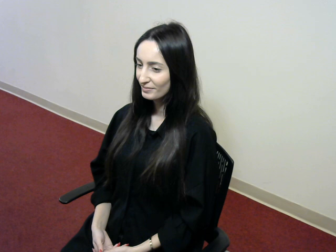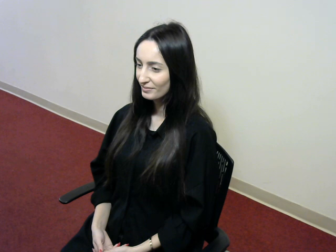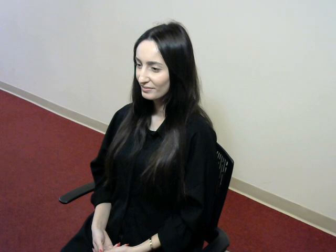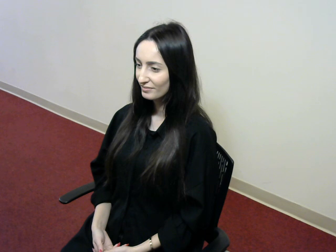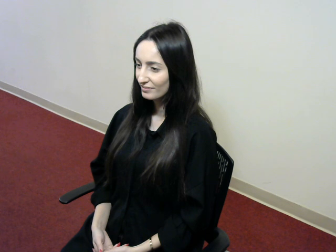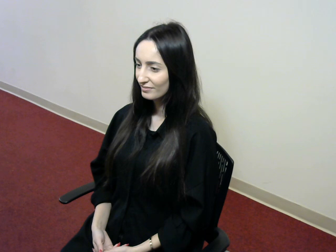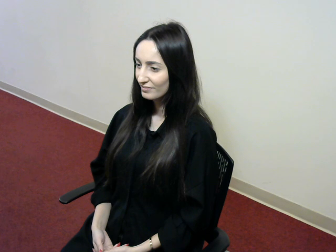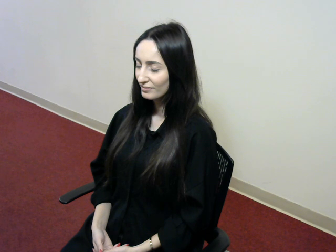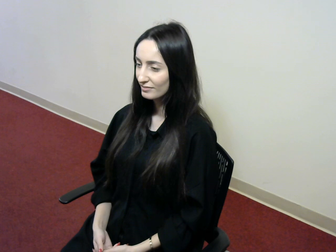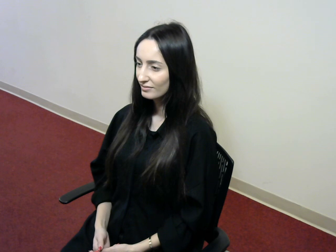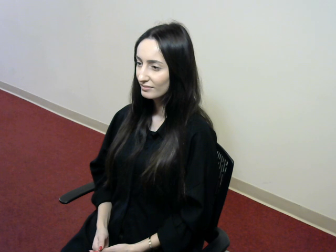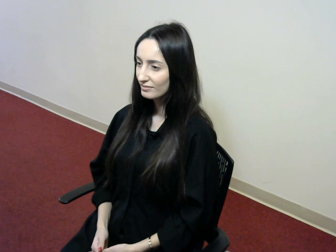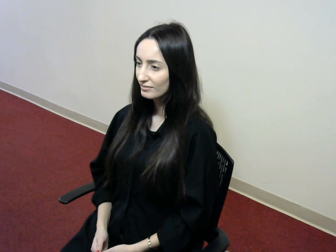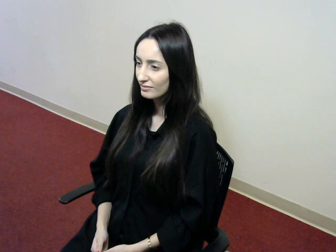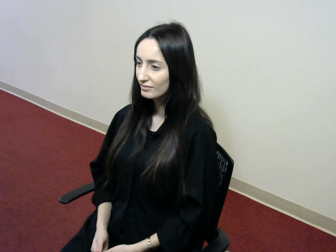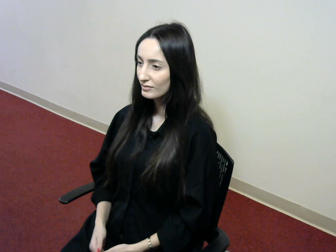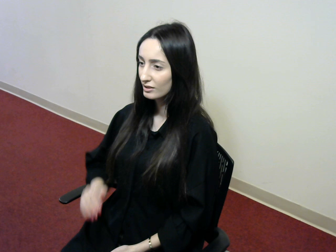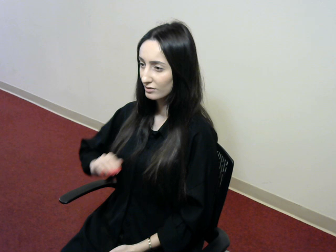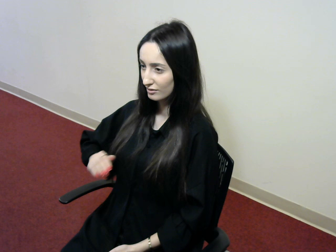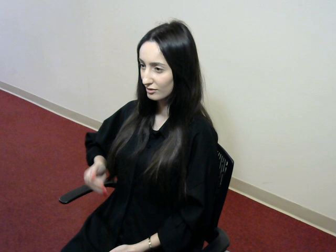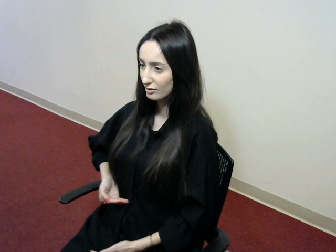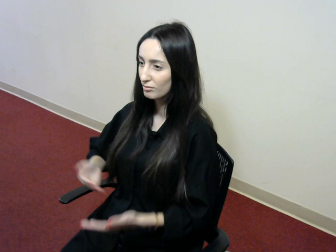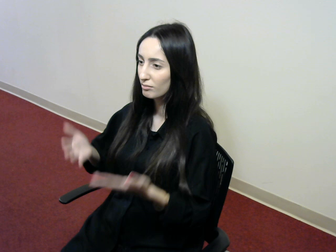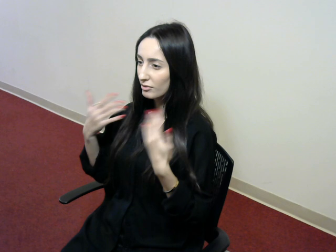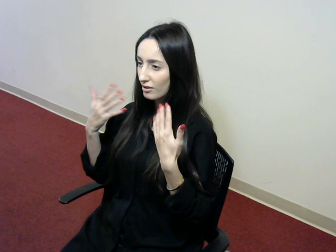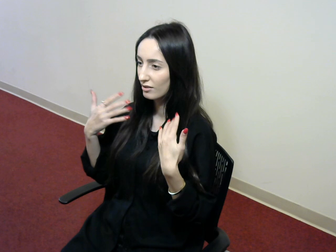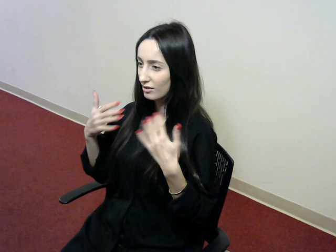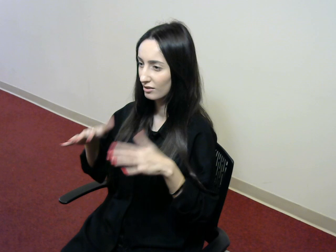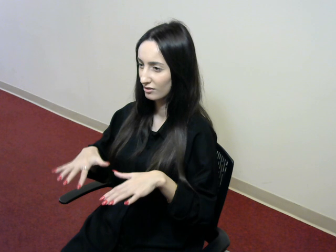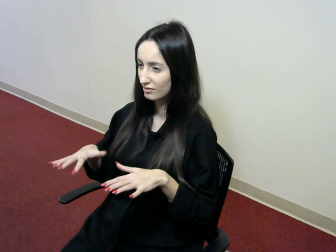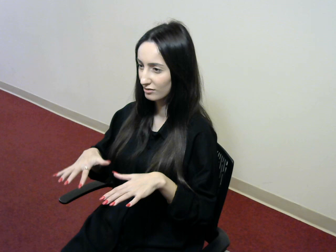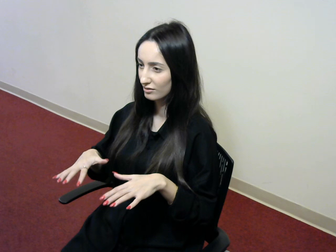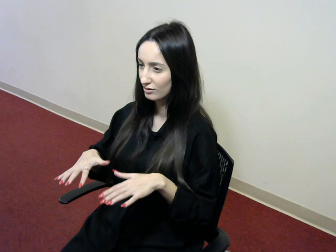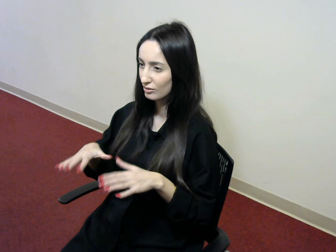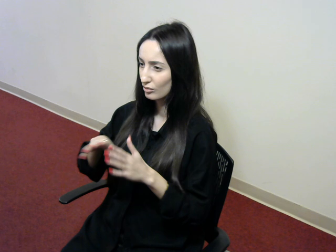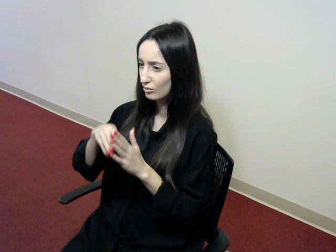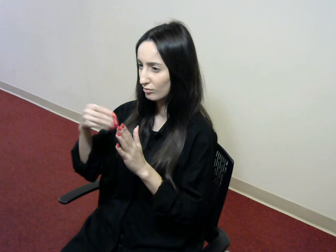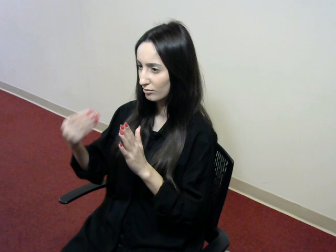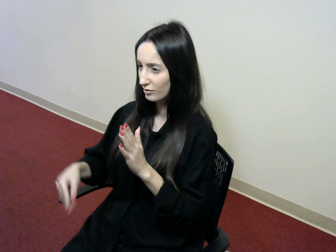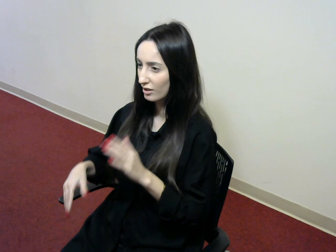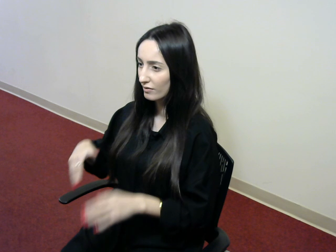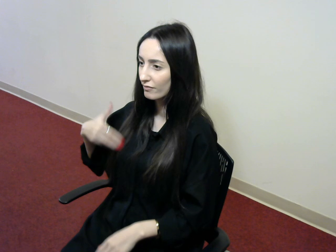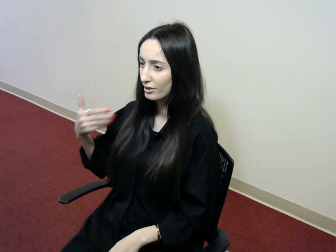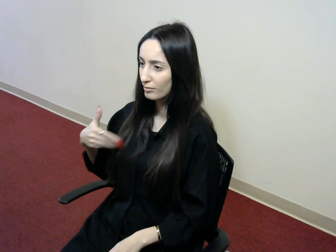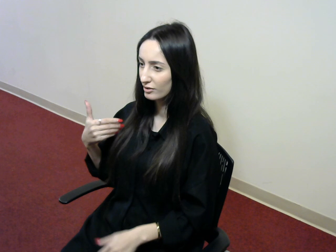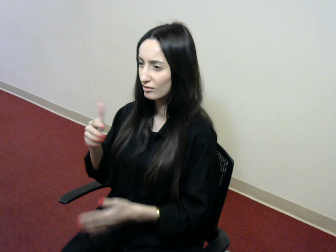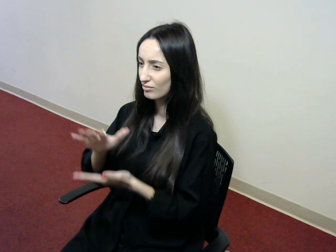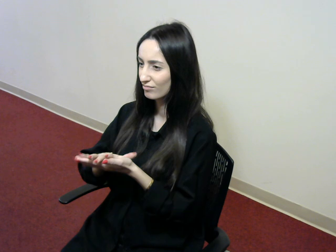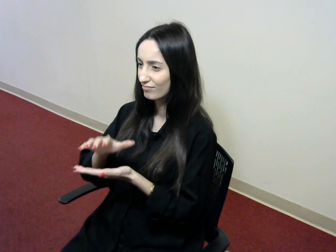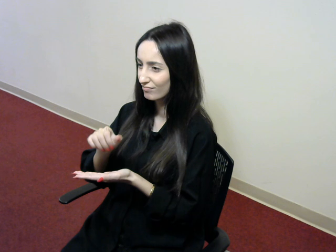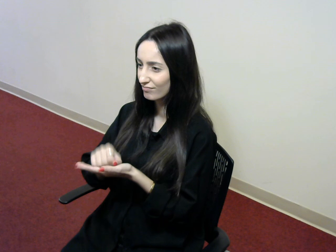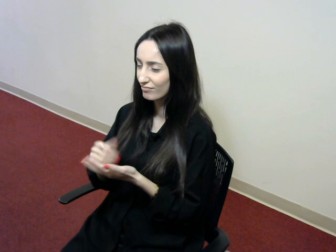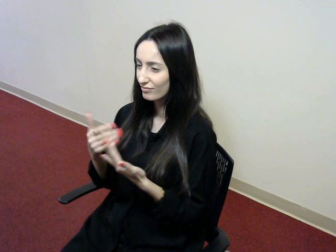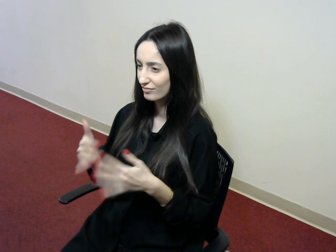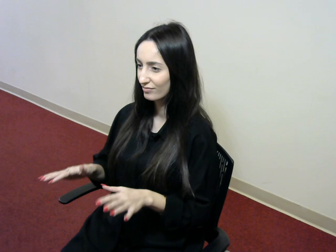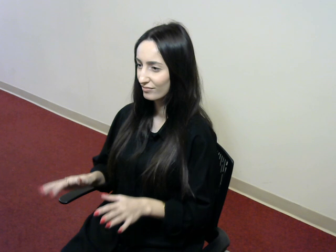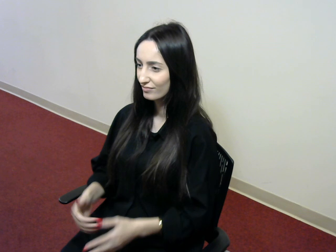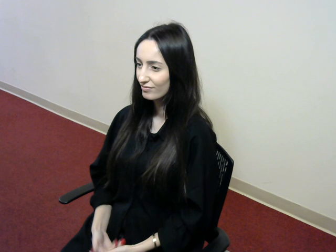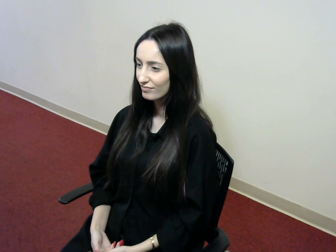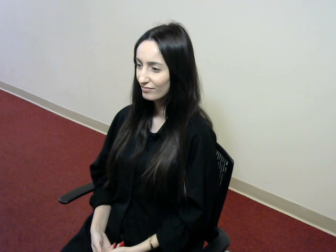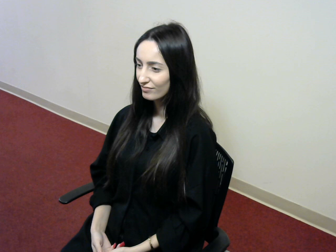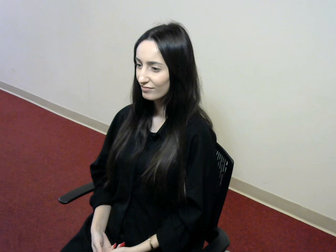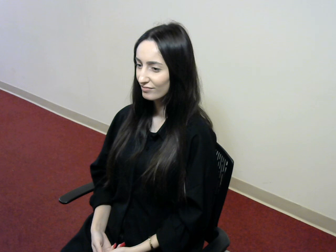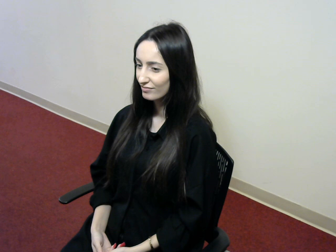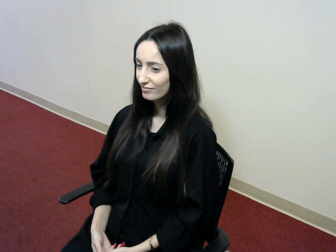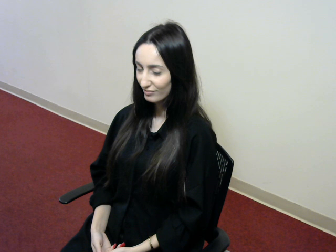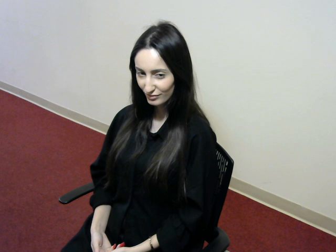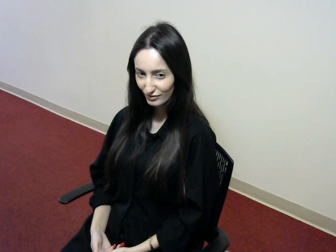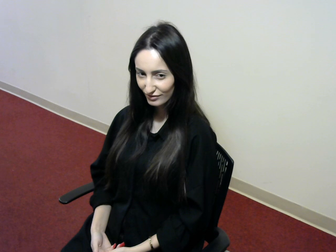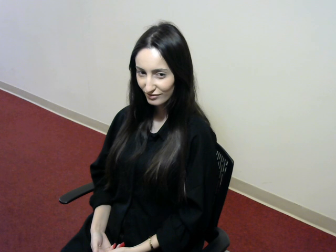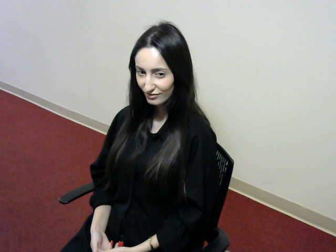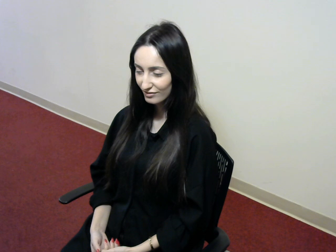Bağda yerə düşən meyvələr xarab olmuşdu